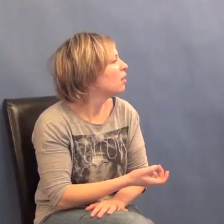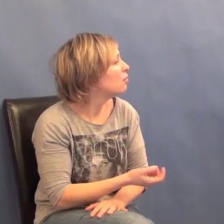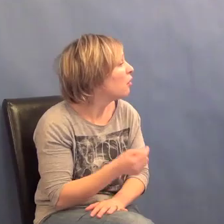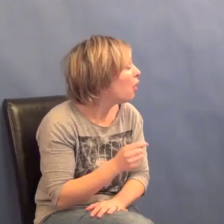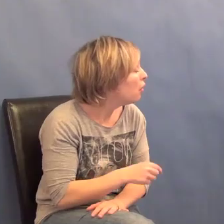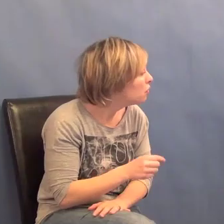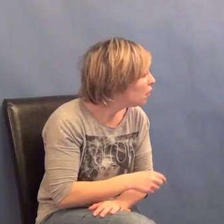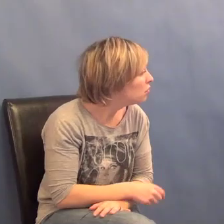Obowiązek.